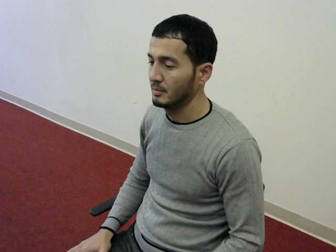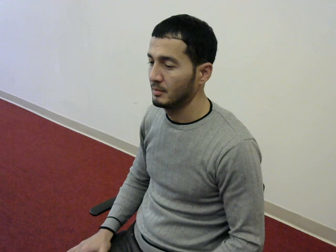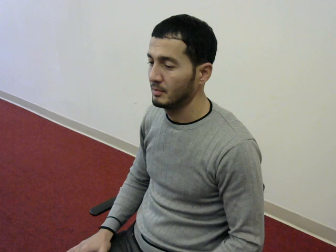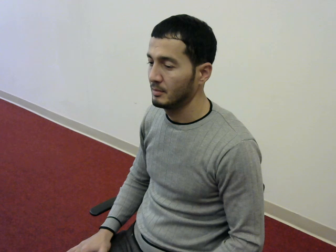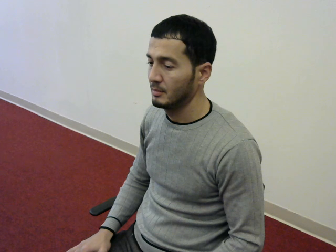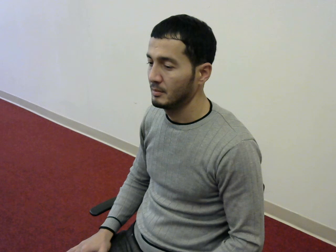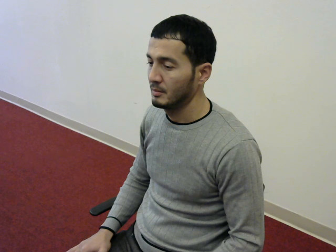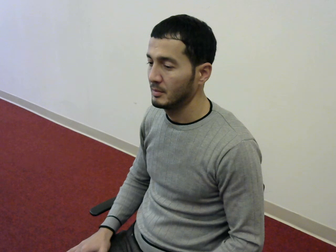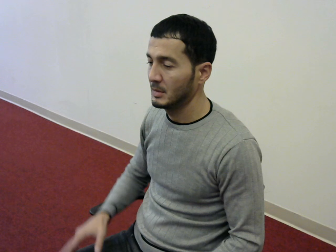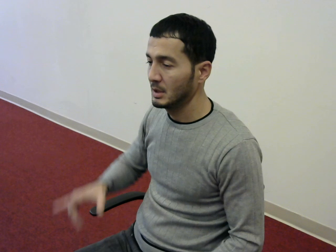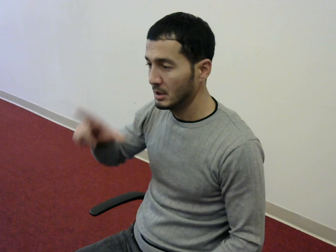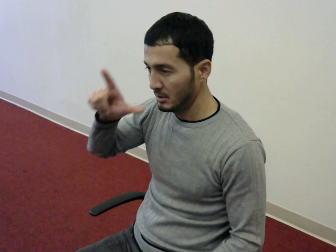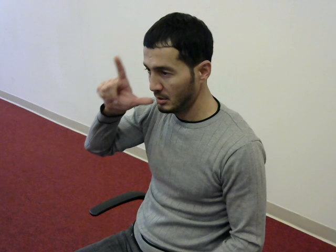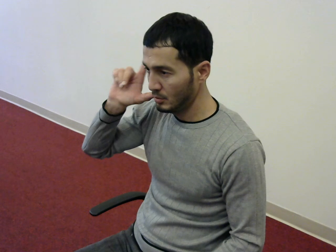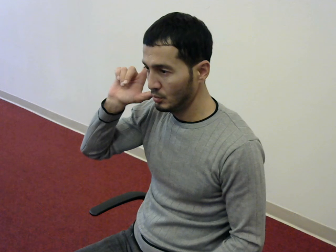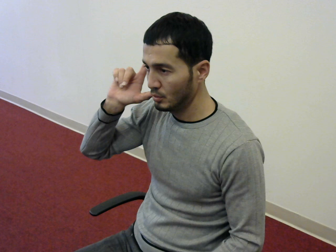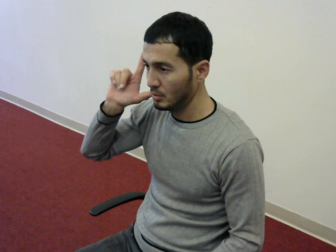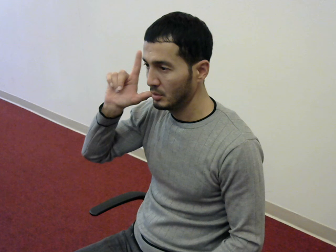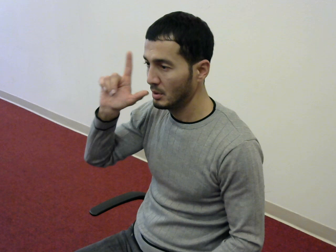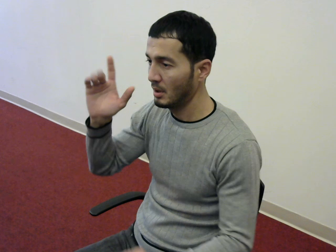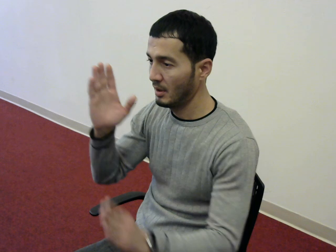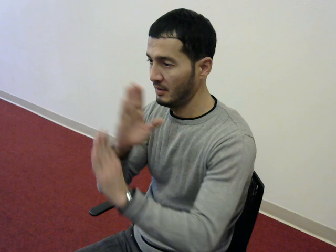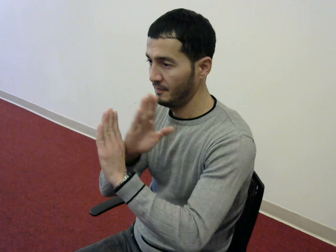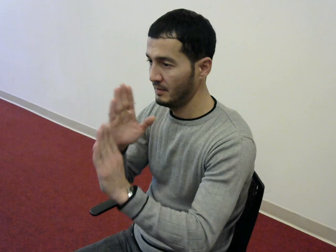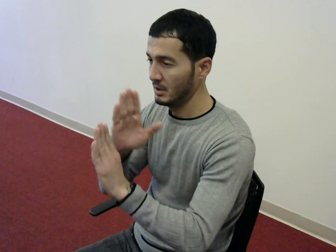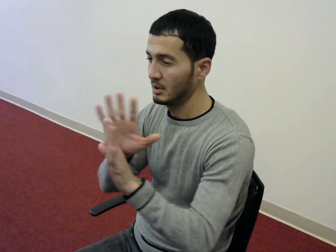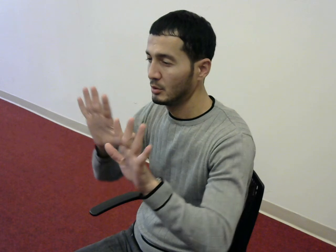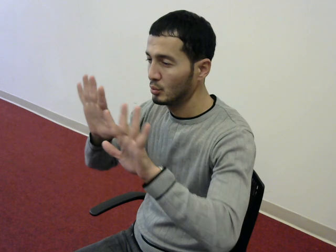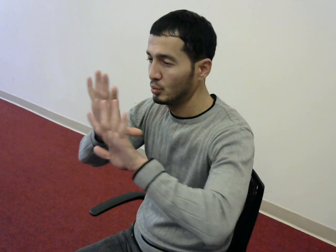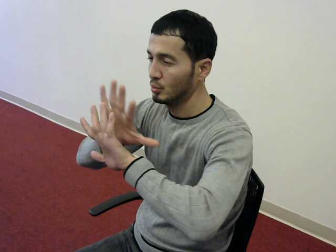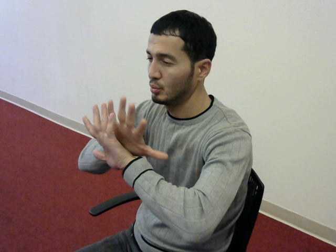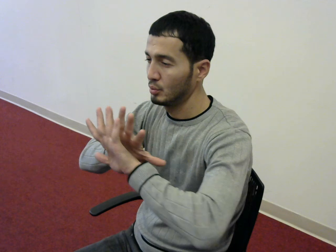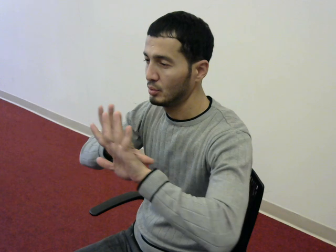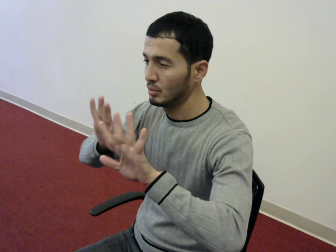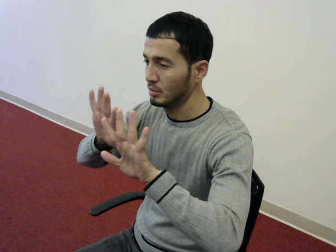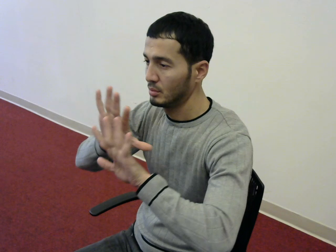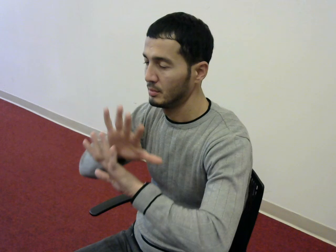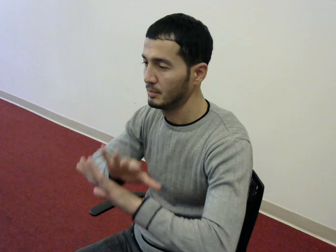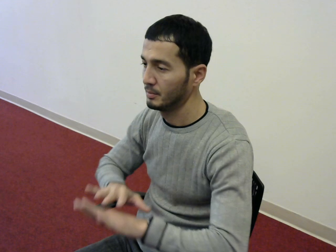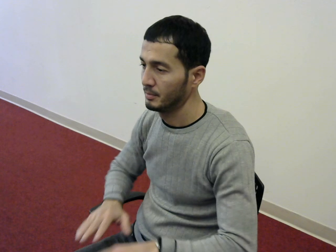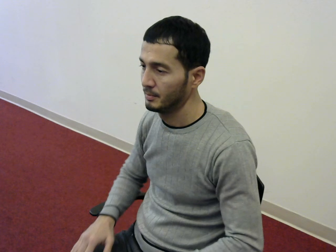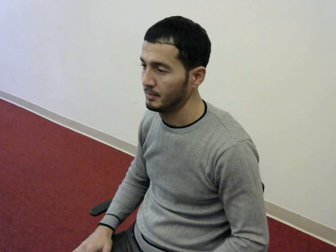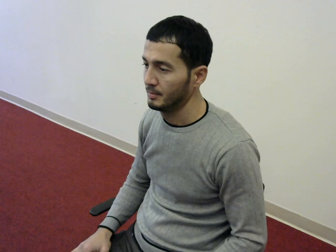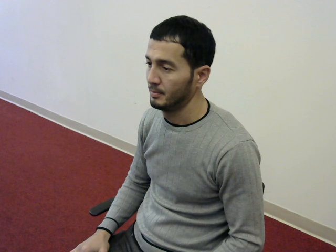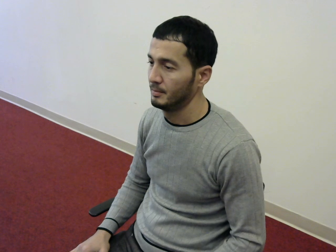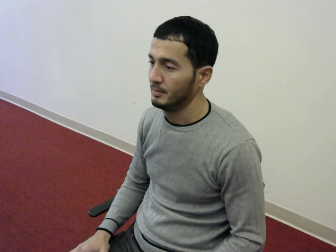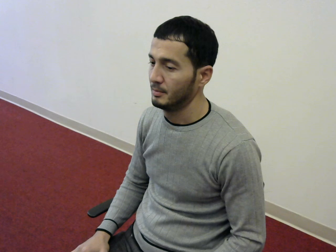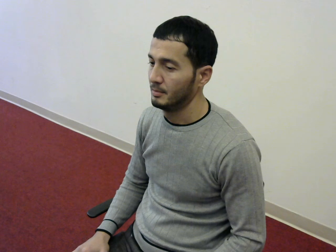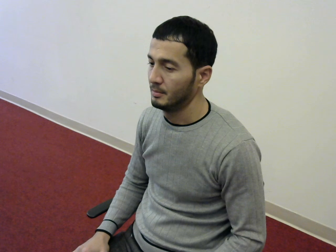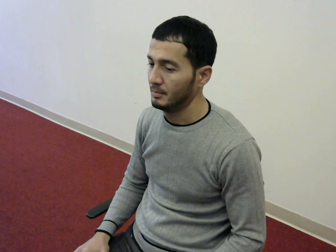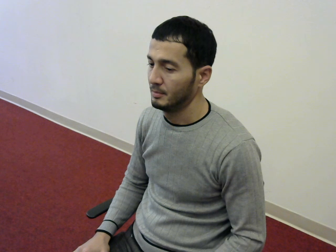Srağagün hava dumanlı idi